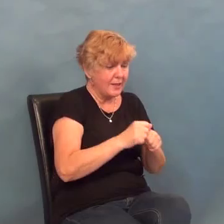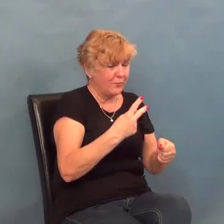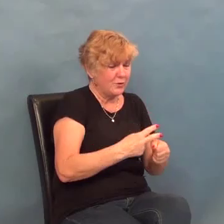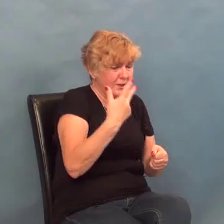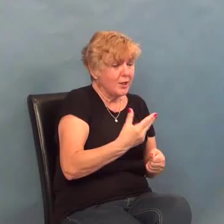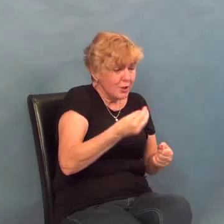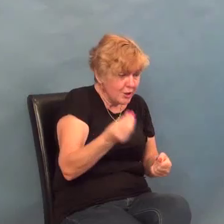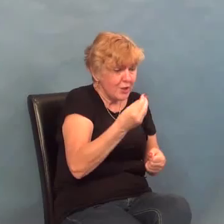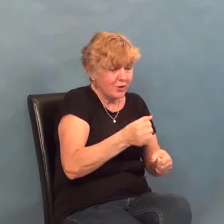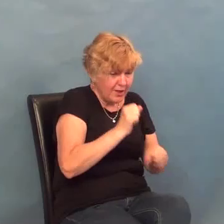Jeszcze jest coś.